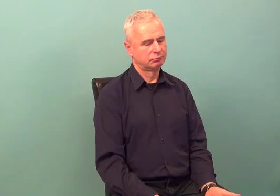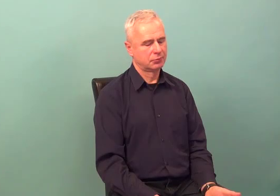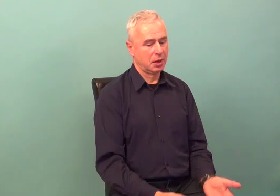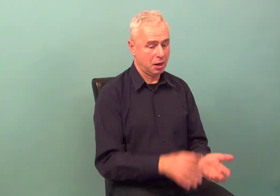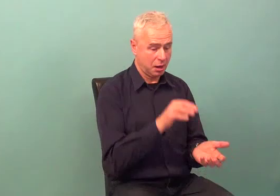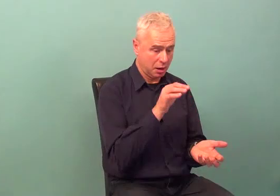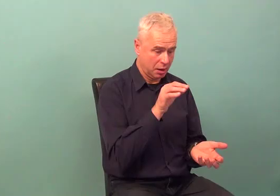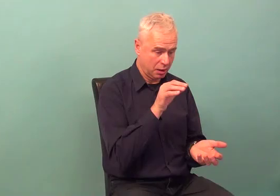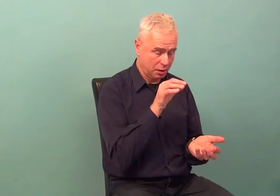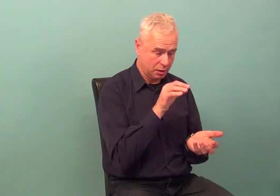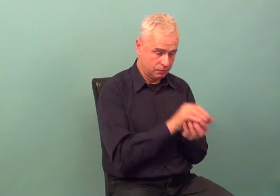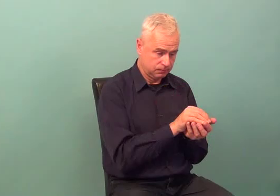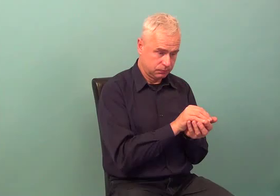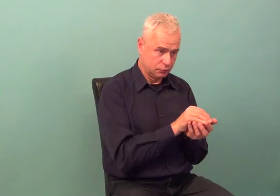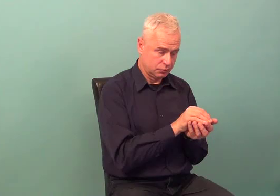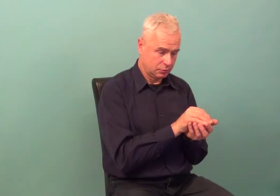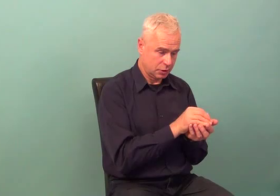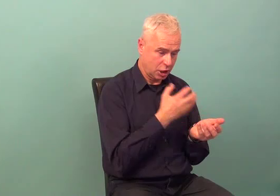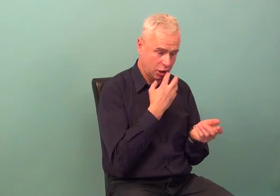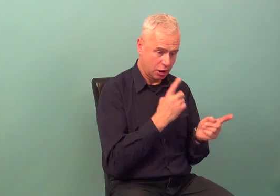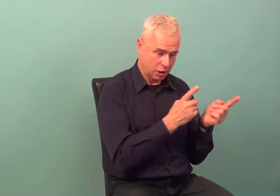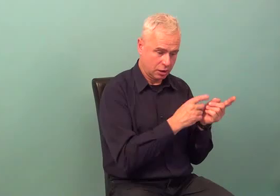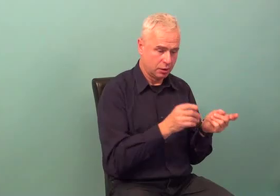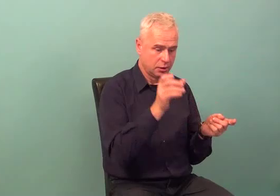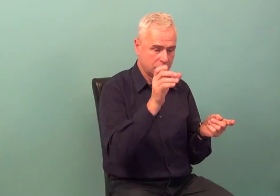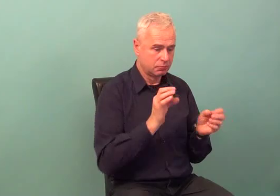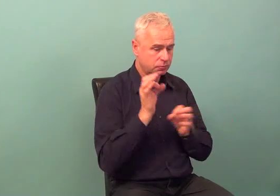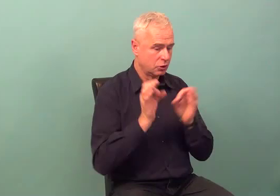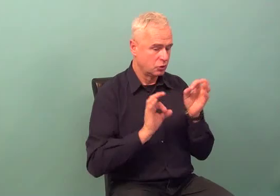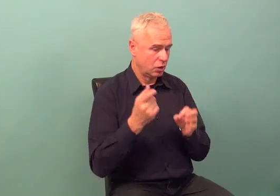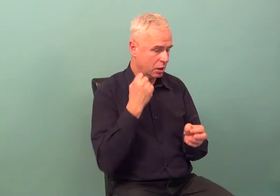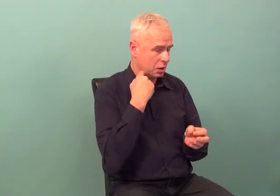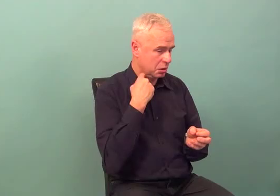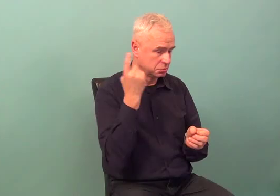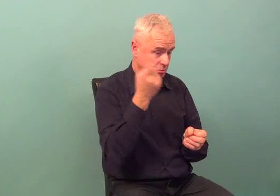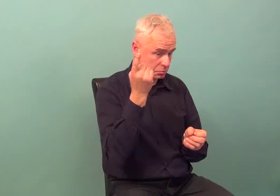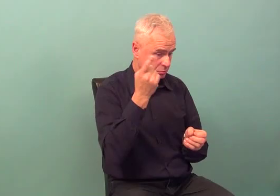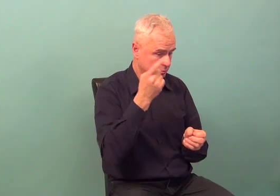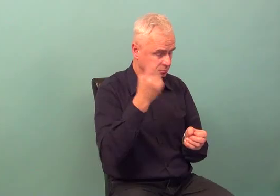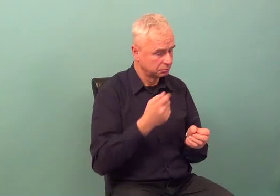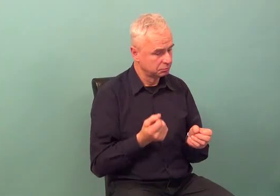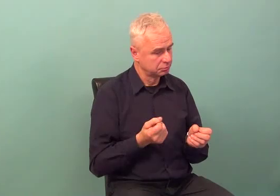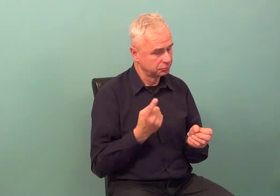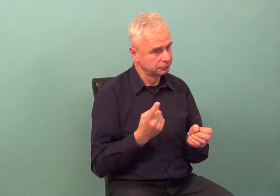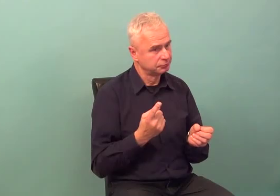Jest ciepły hamburger oraz po prawej stronie coś procentowego, czyli alkohol, więc to jest zakazane. To jest dla mnie dziwnie.